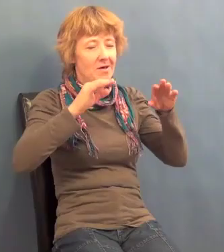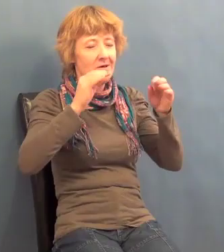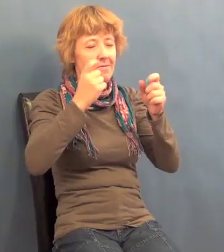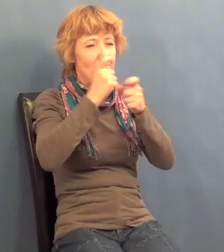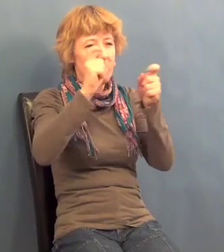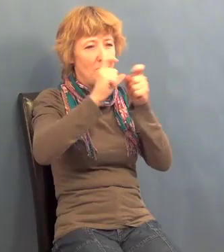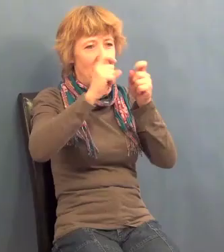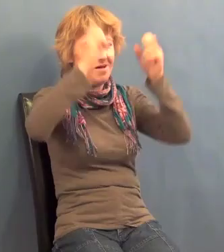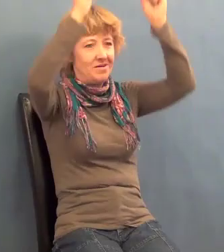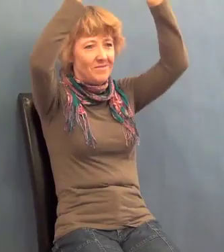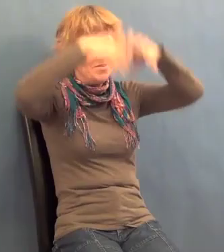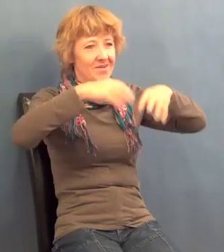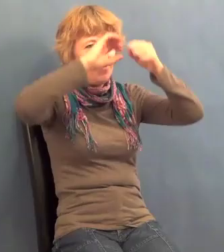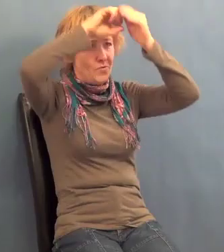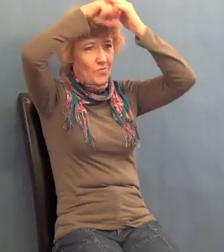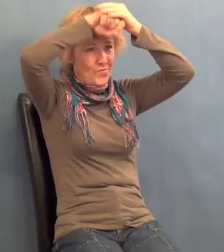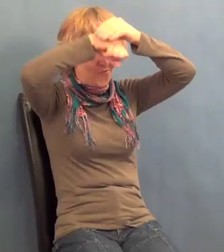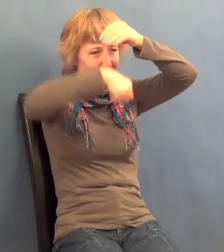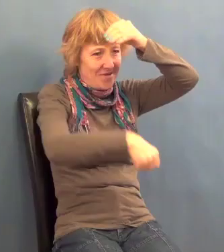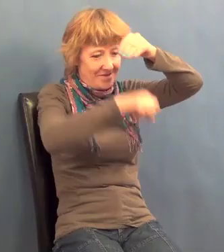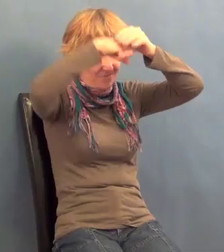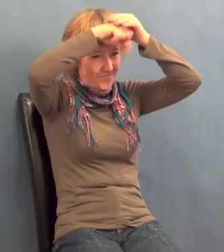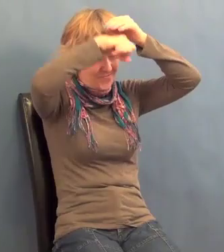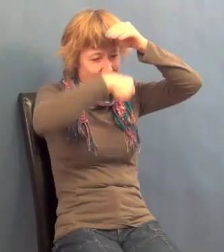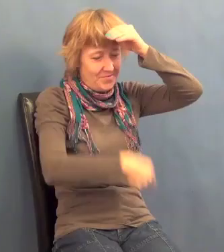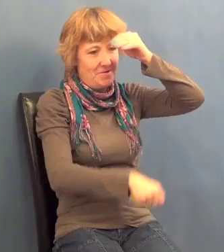Wrzuca w rurę bombę. Ona leci rynną w dół.